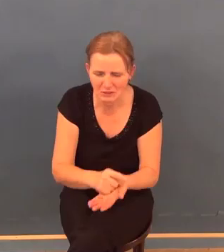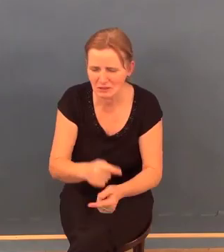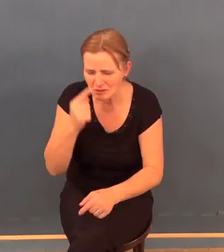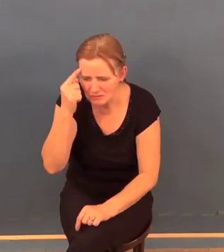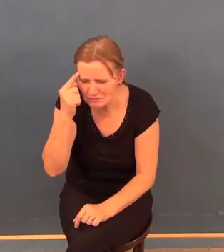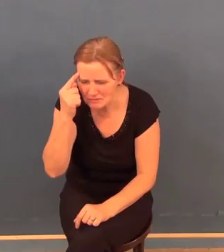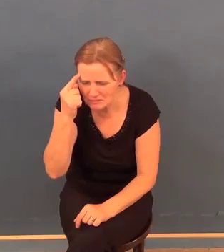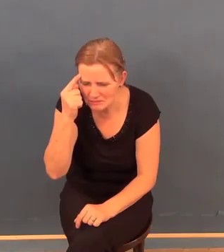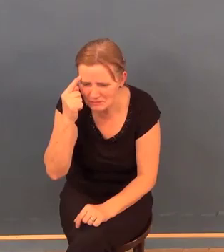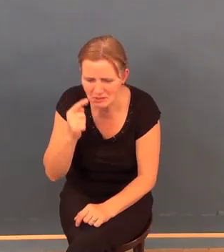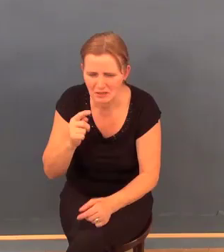Zastanawia się...